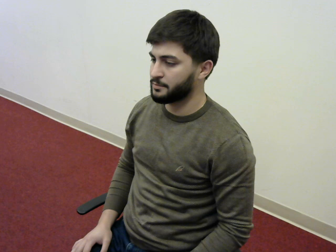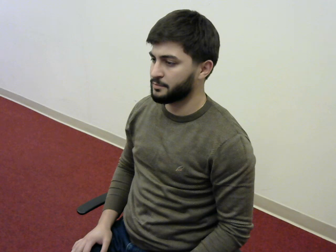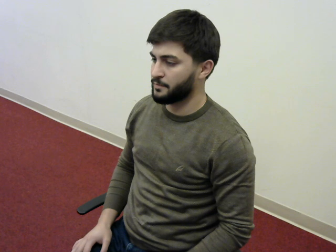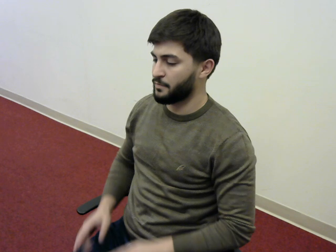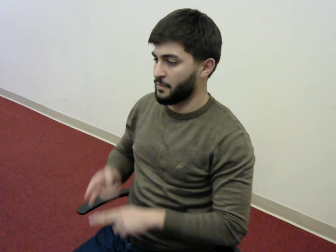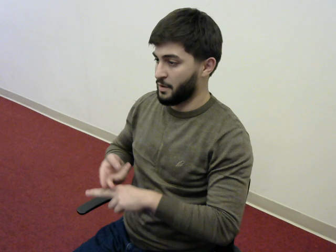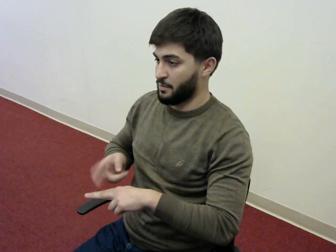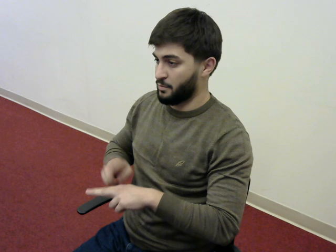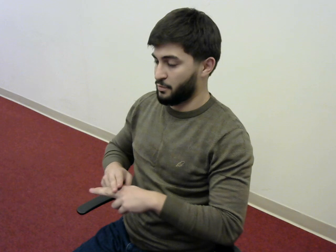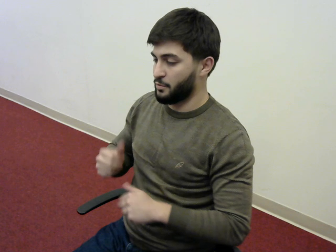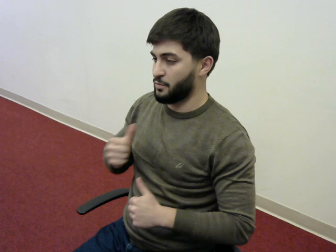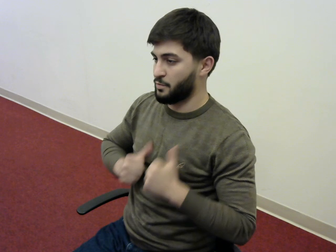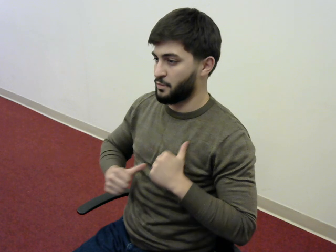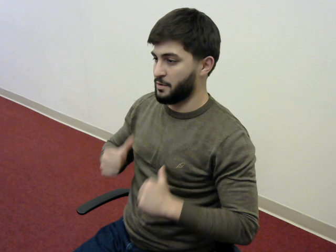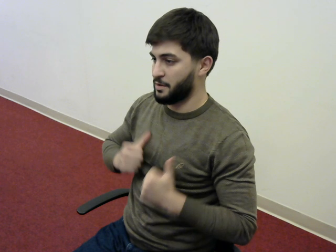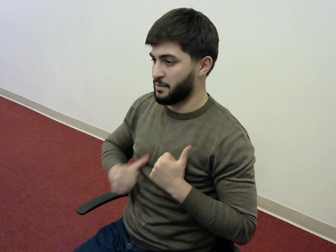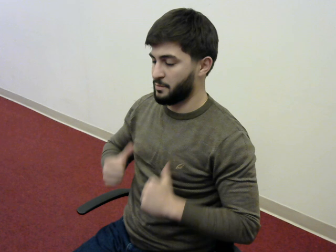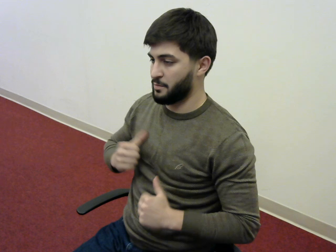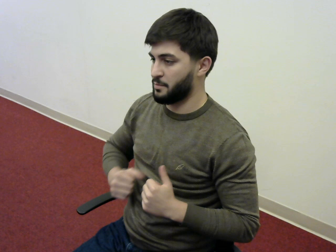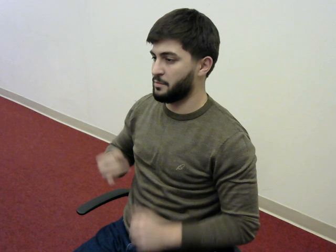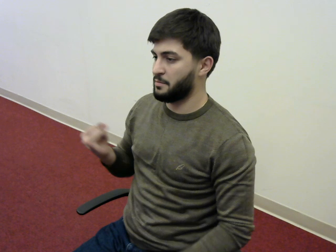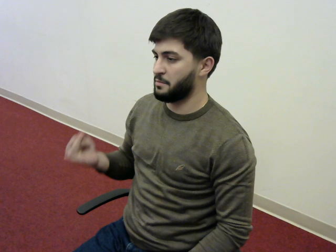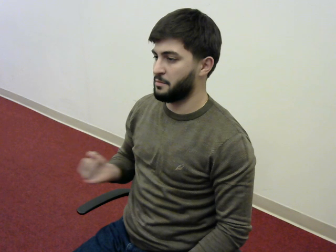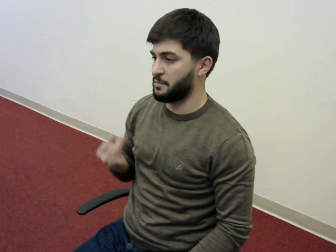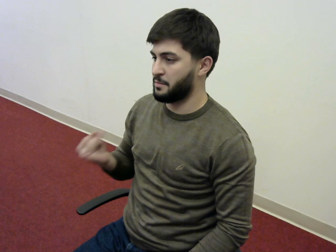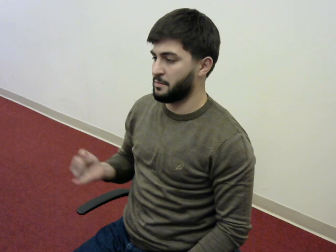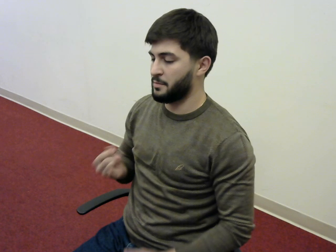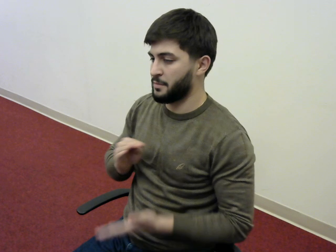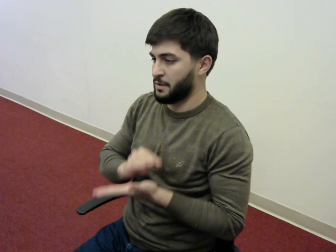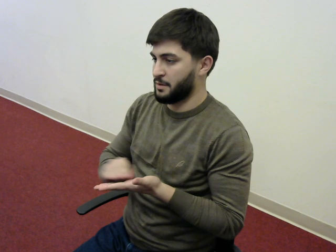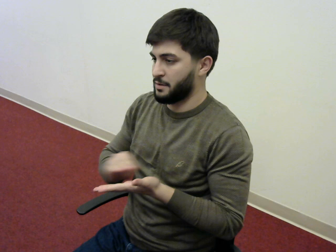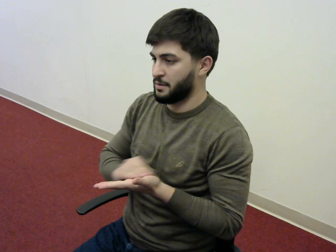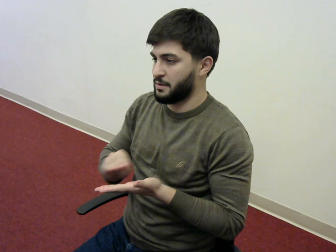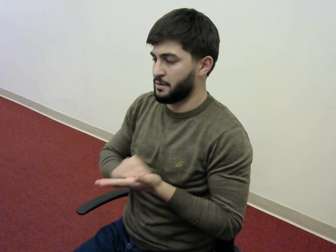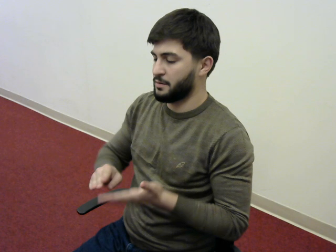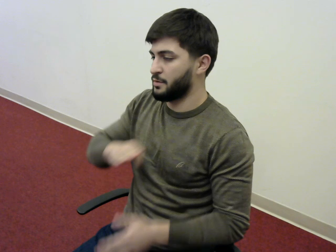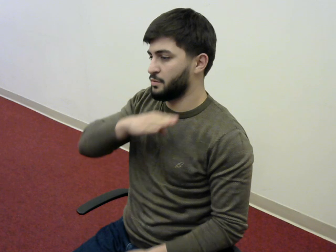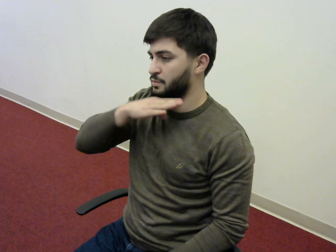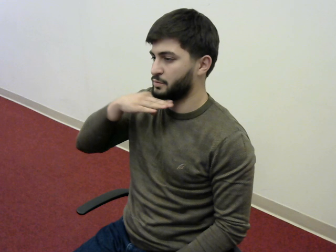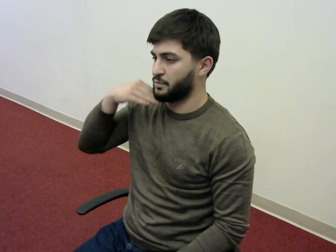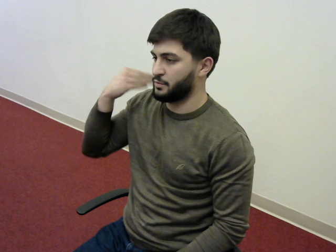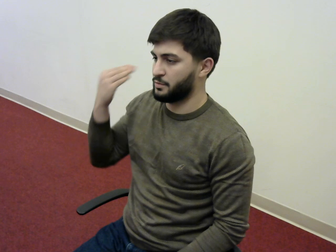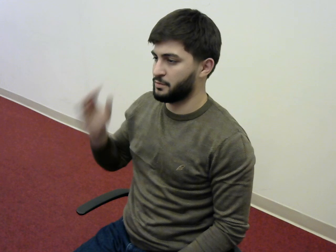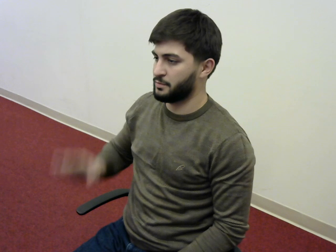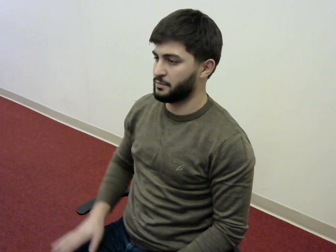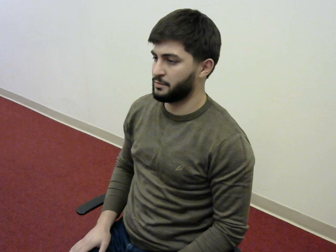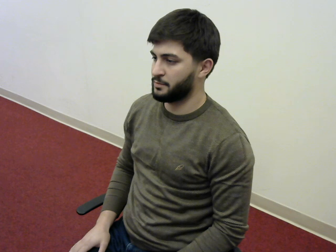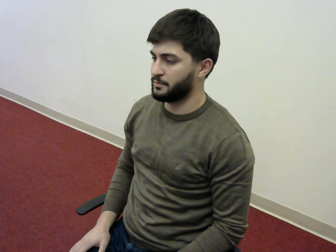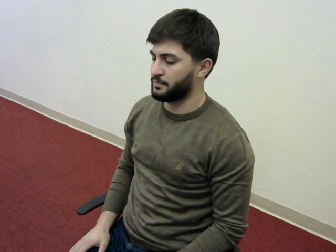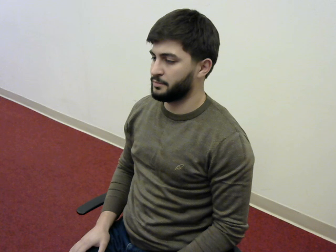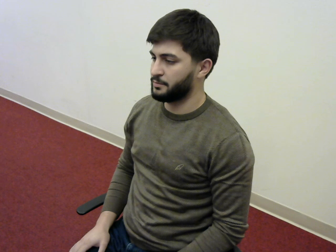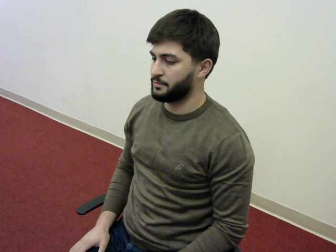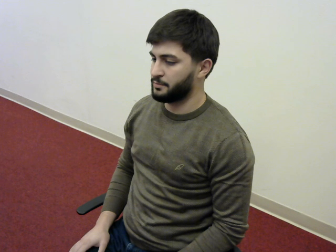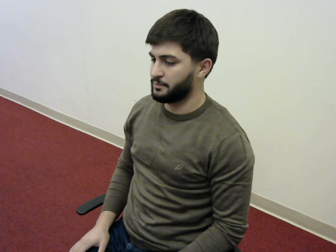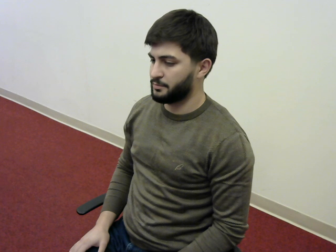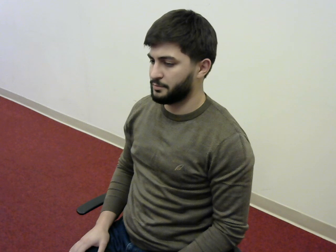Bu müəllimin maraqlı yazıları çoxdur